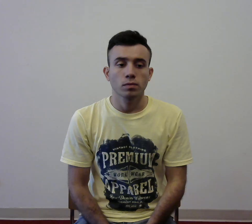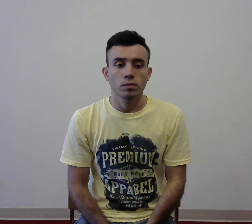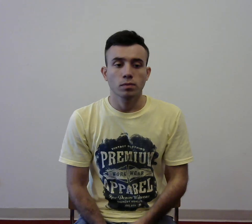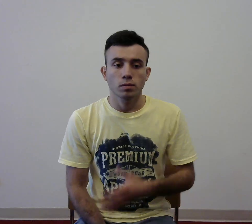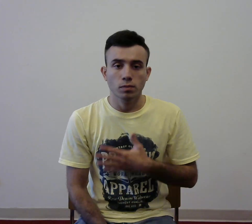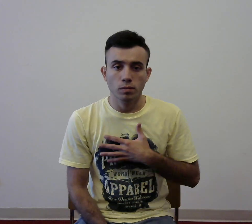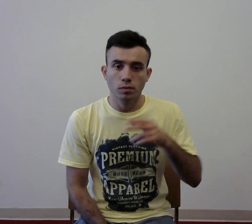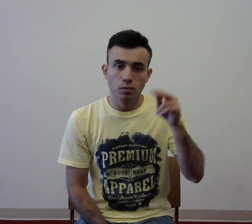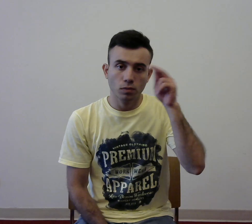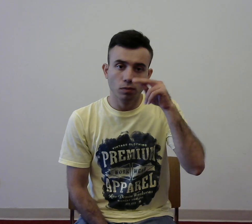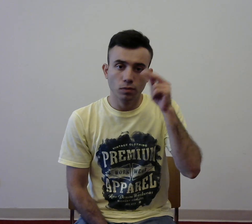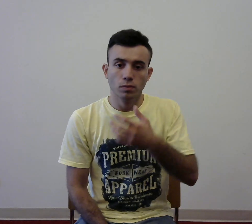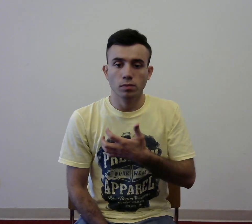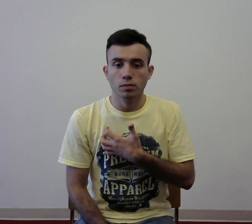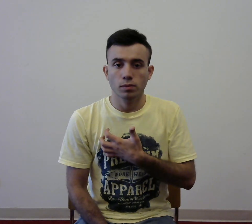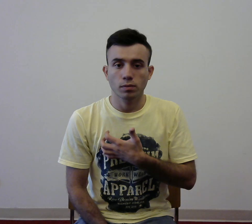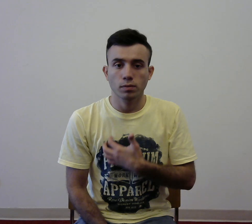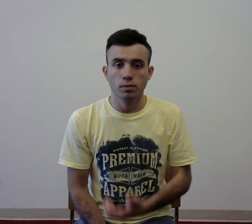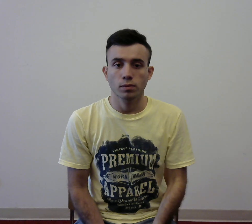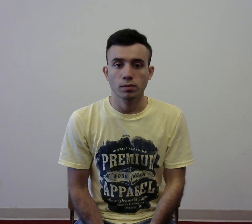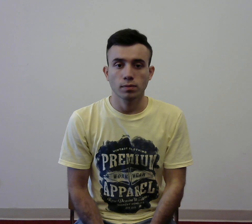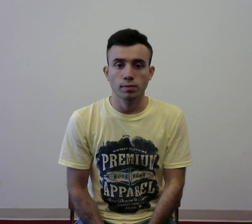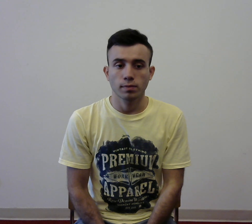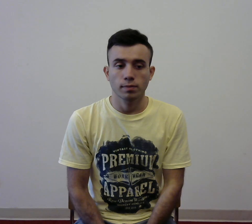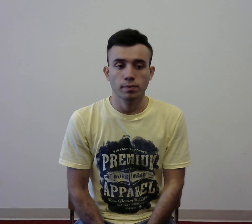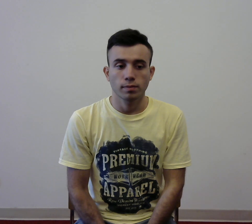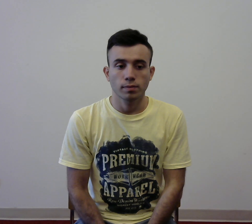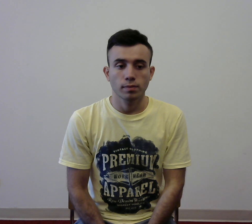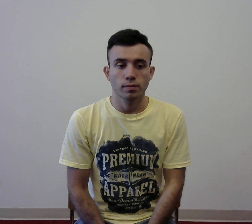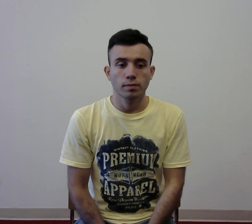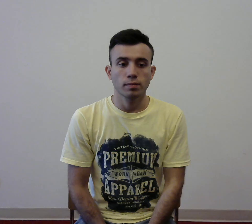Mən öyrənmək istəyirəm